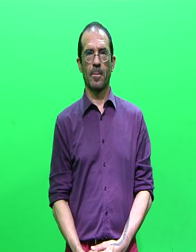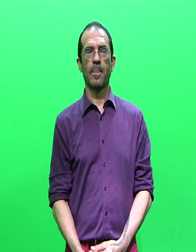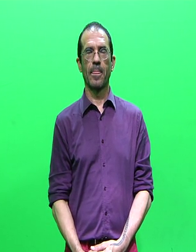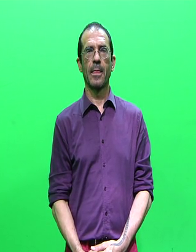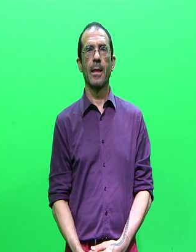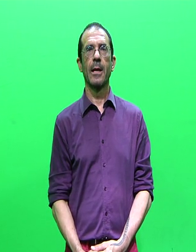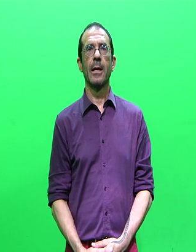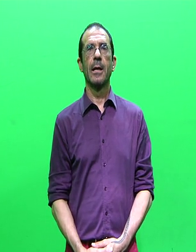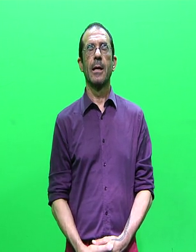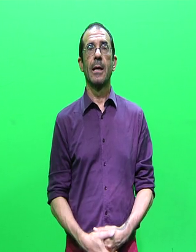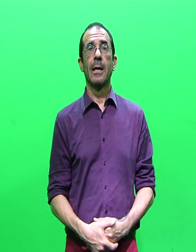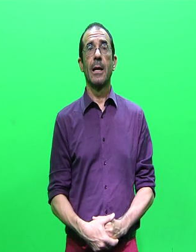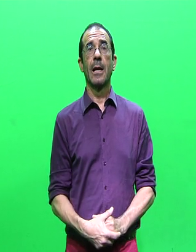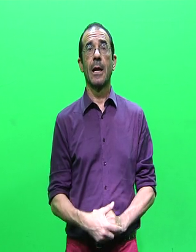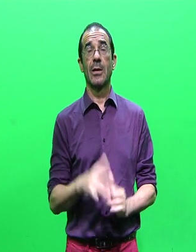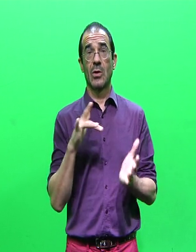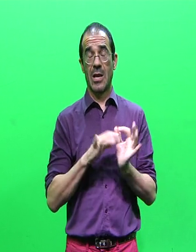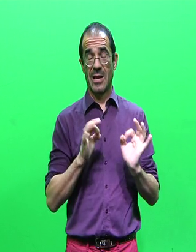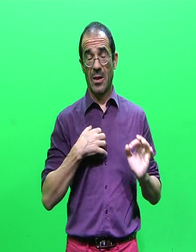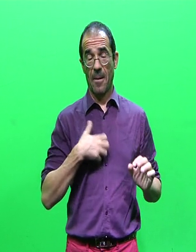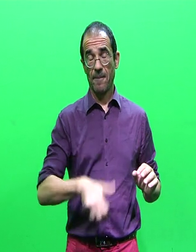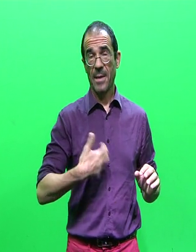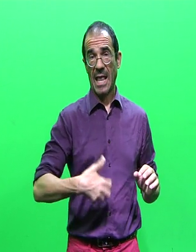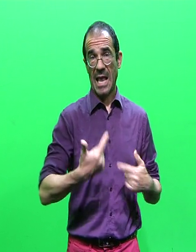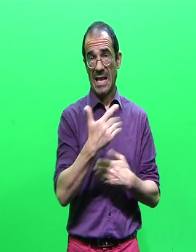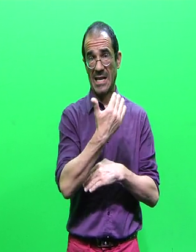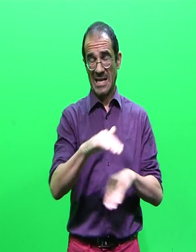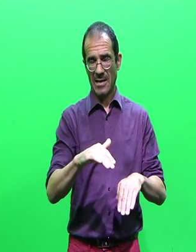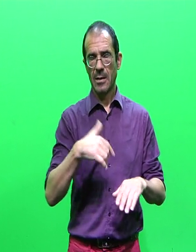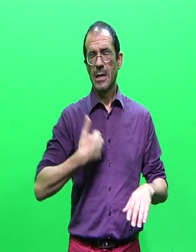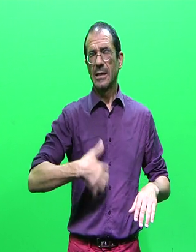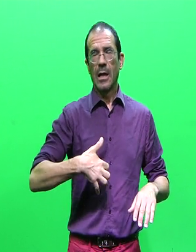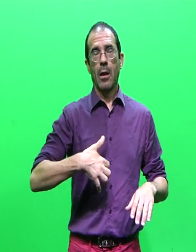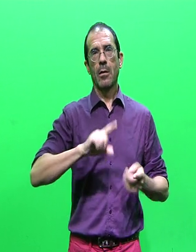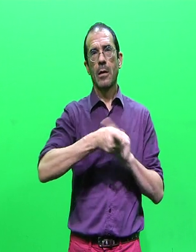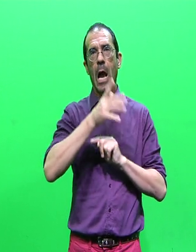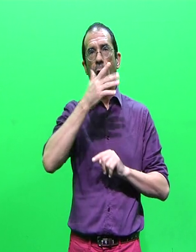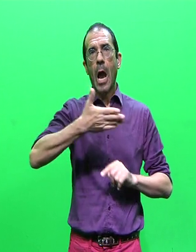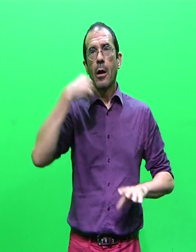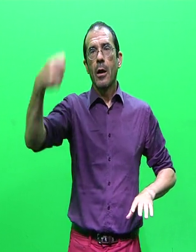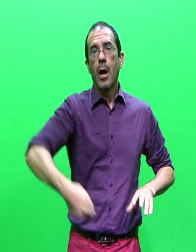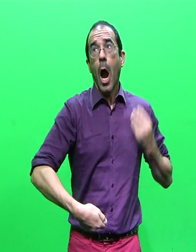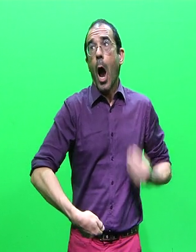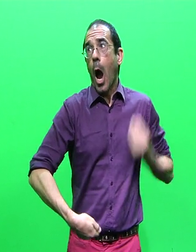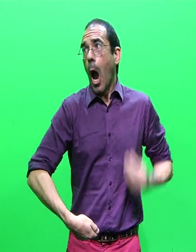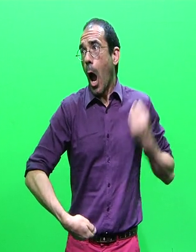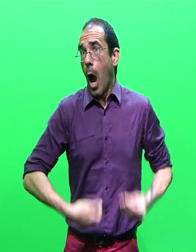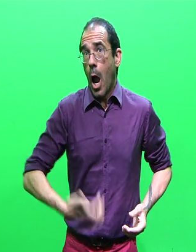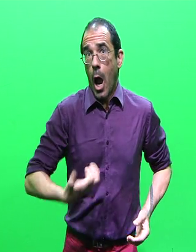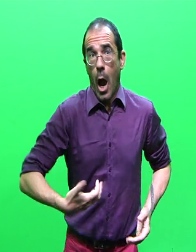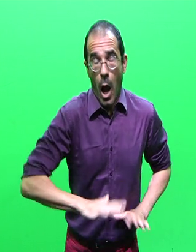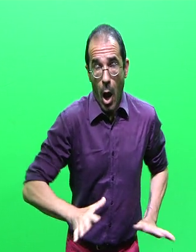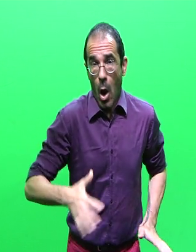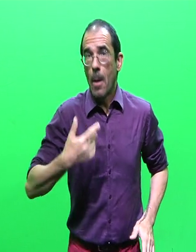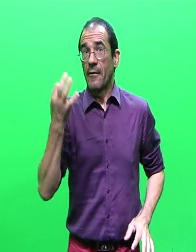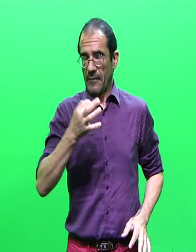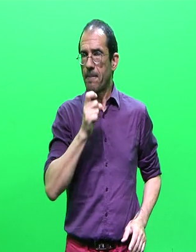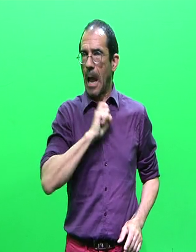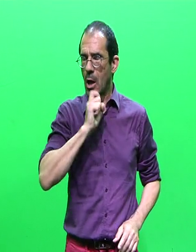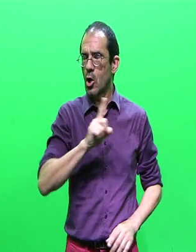Quan em pica la zona genital no em rasco, em poso aigua calenta i em va molt bé, s'acaba la picor, però és dolent.